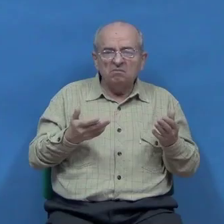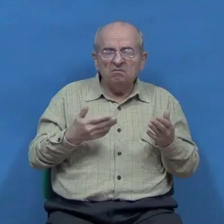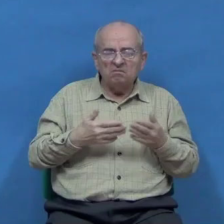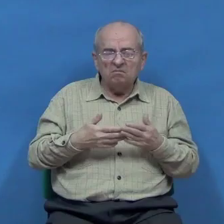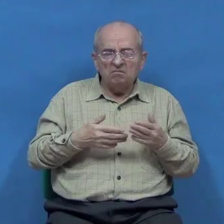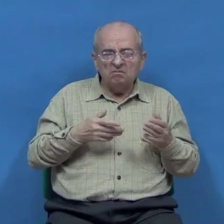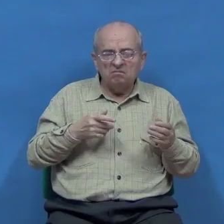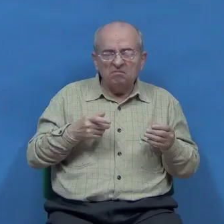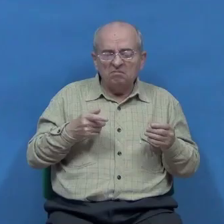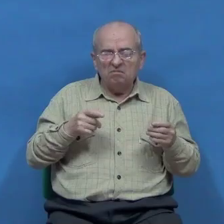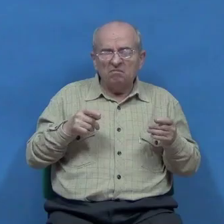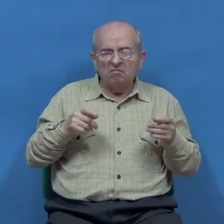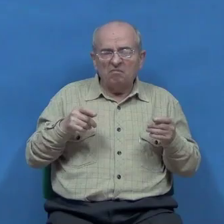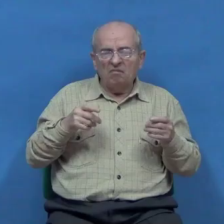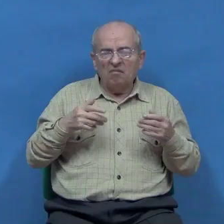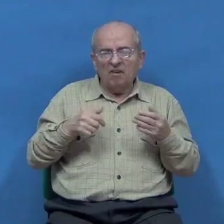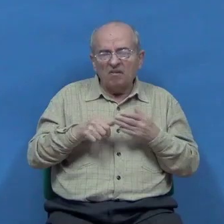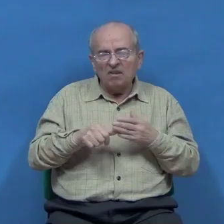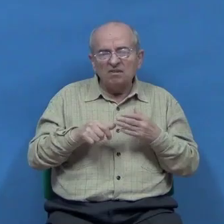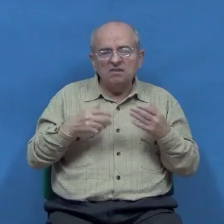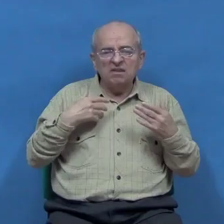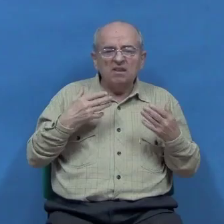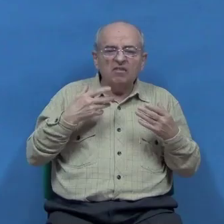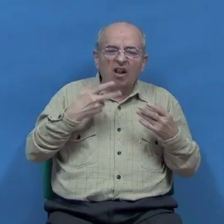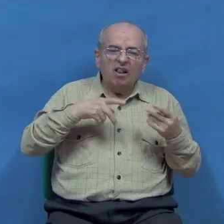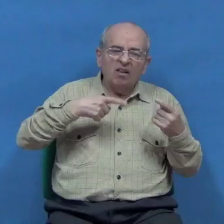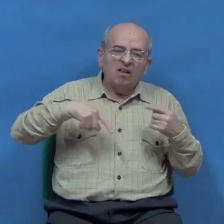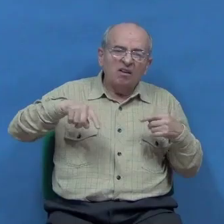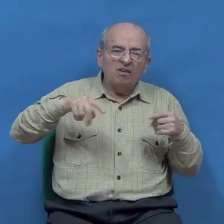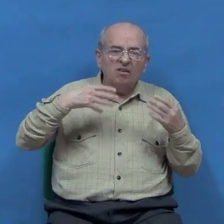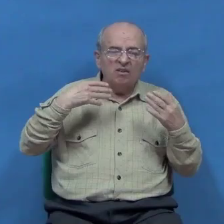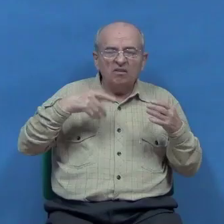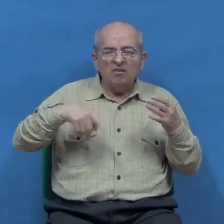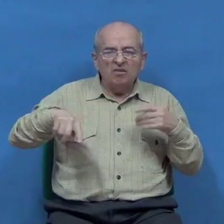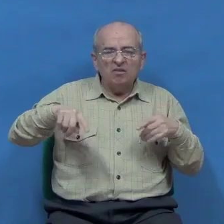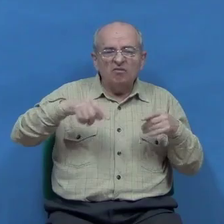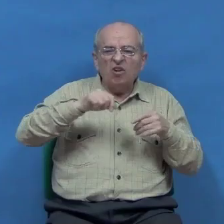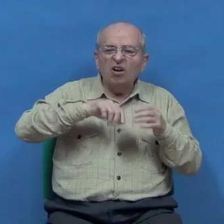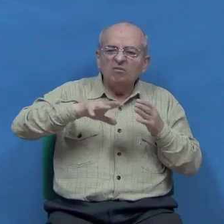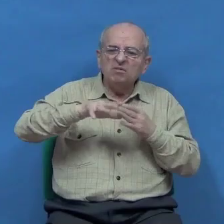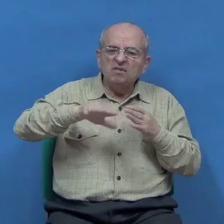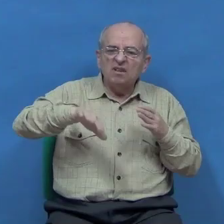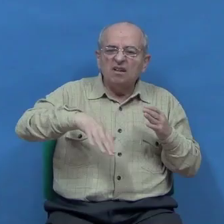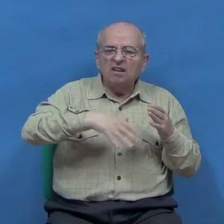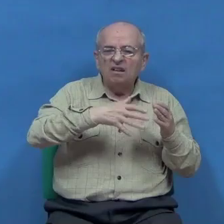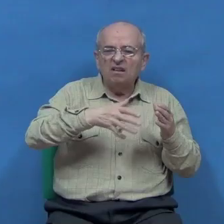Byli na wycieczce, spacerowali, łazili sobie.